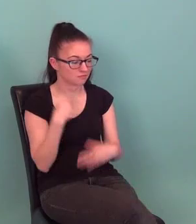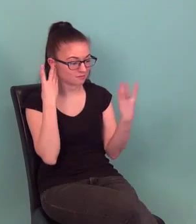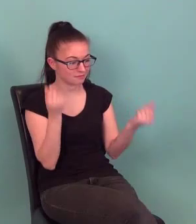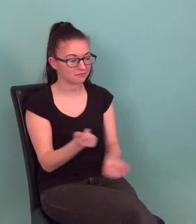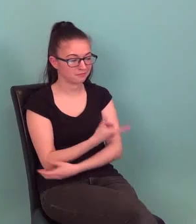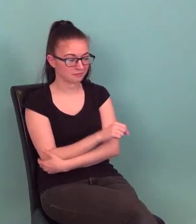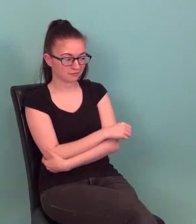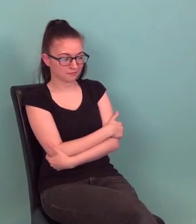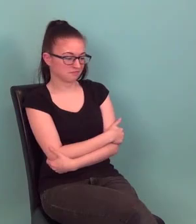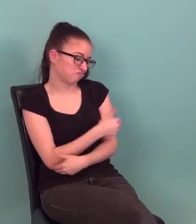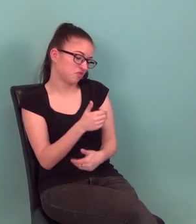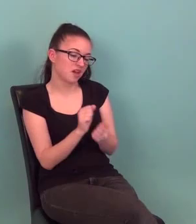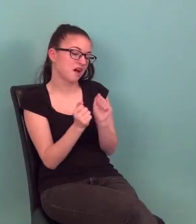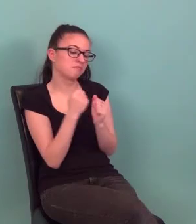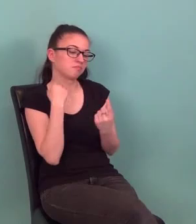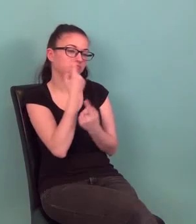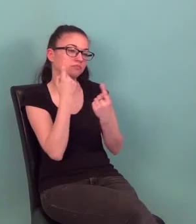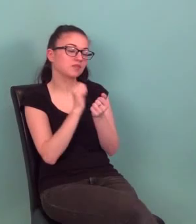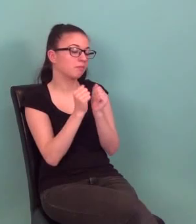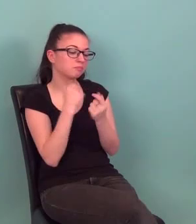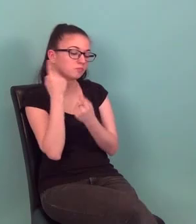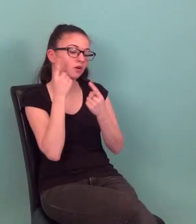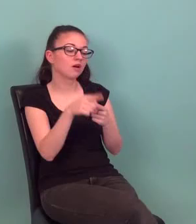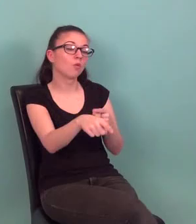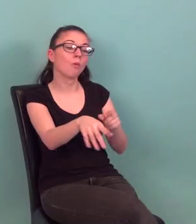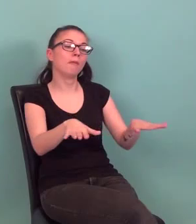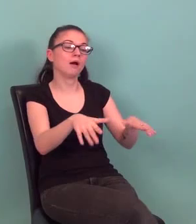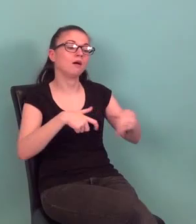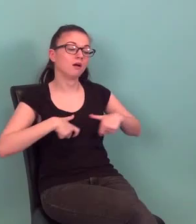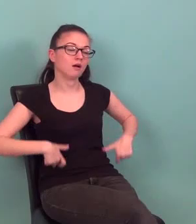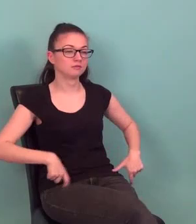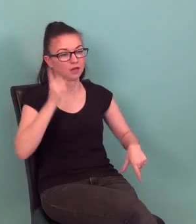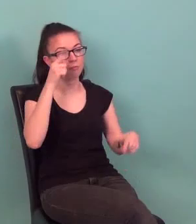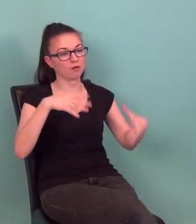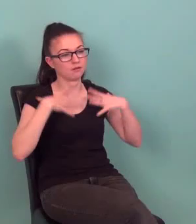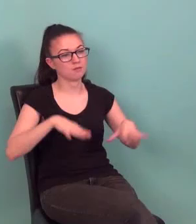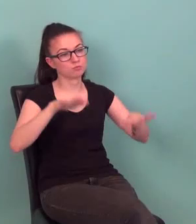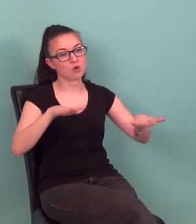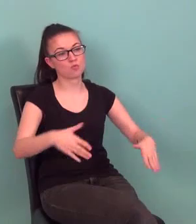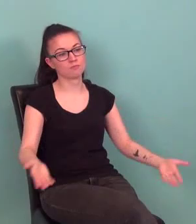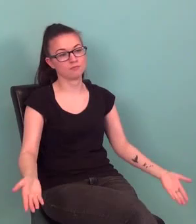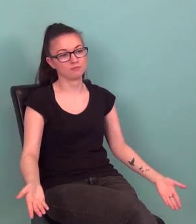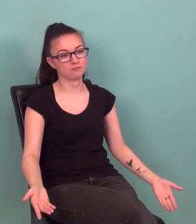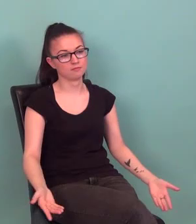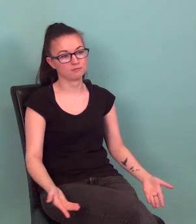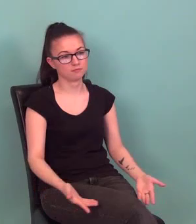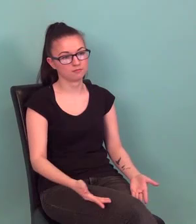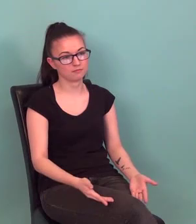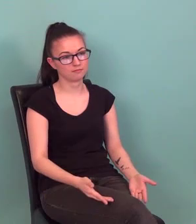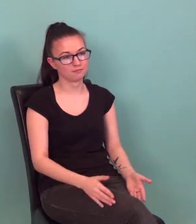Nie słyszałam o tym, może to miejsce jest dla muzułmanów, to dlatego jest zakaz chodzenia w biustonoszach.